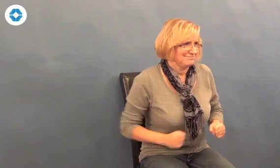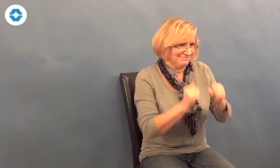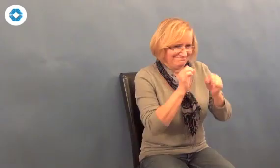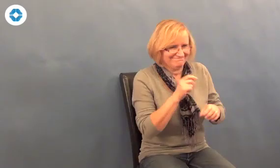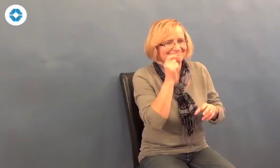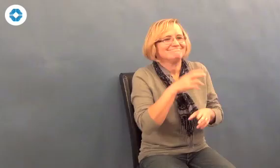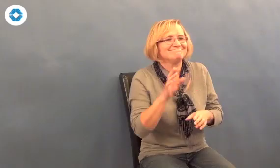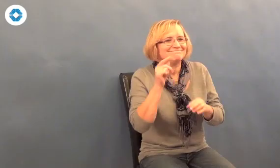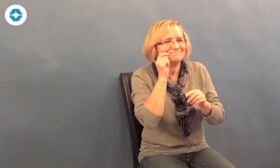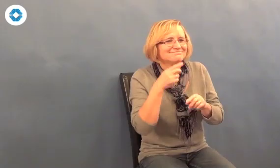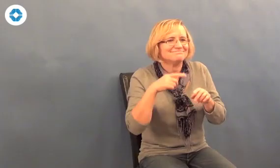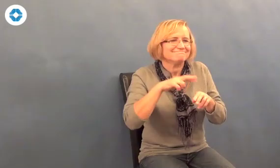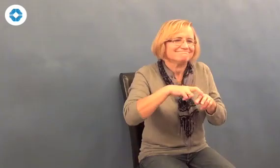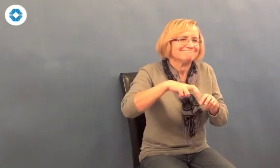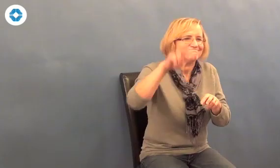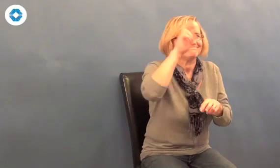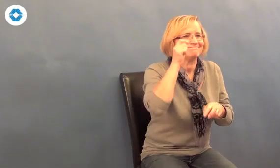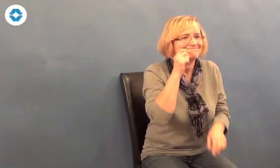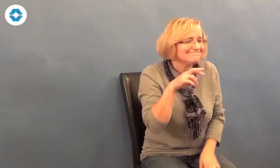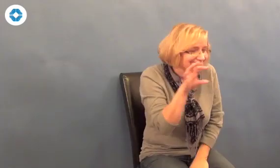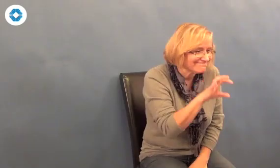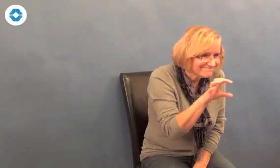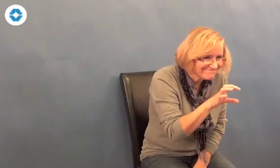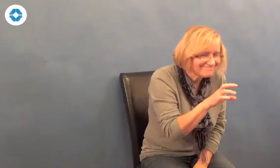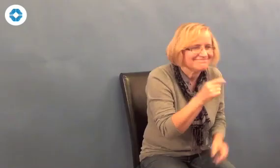Kot udał się na górę i oglądał kaczkę która się huśtała.